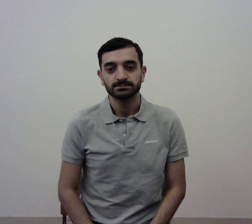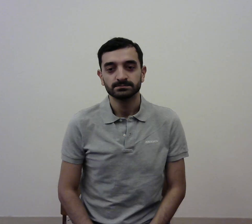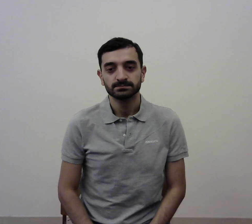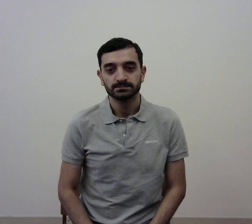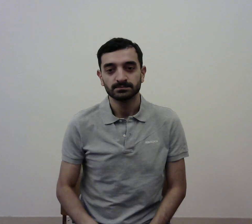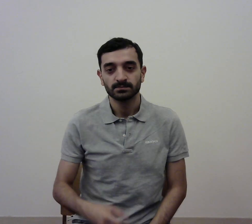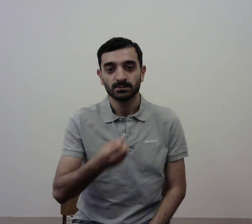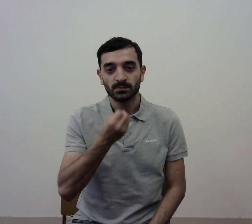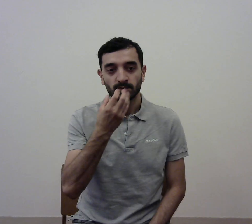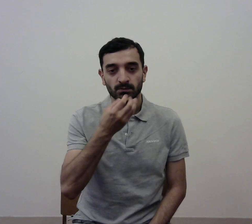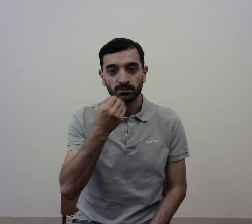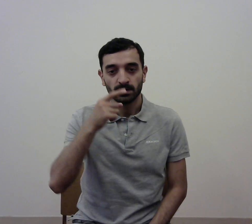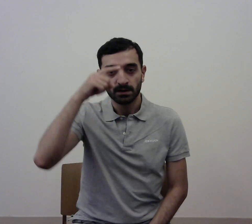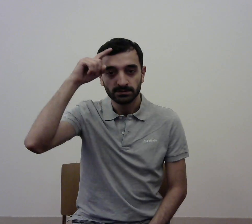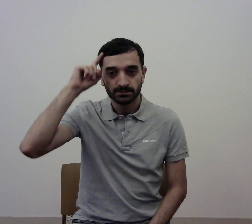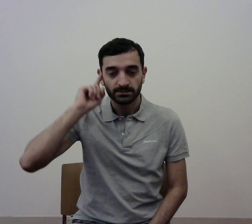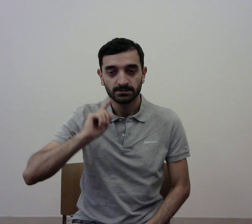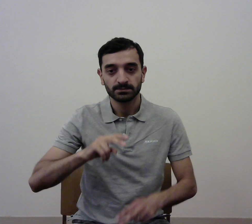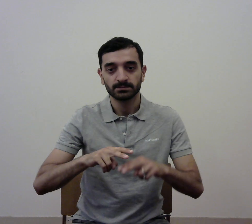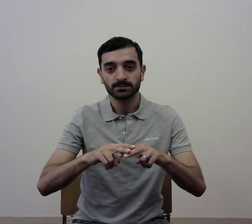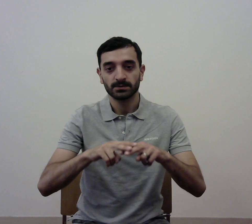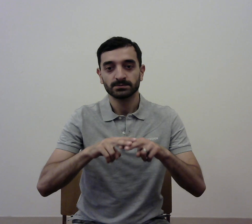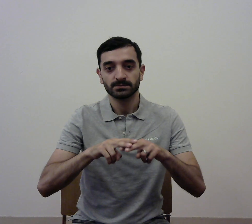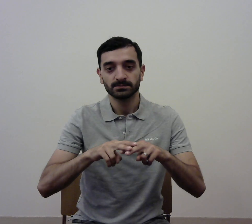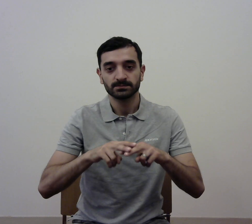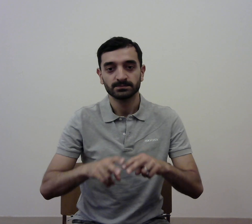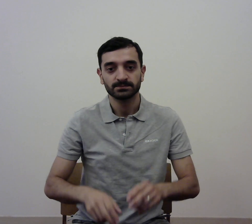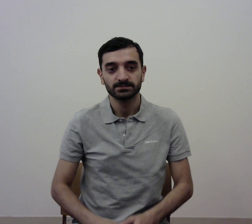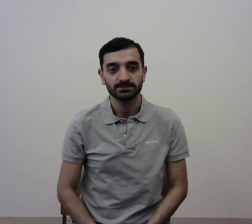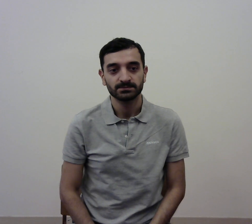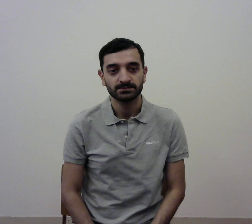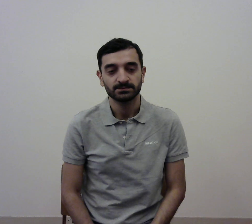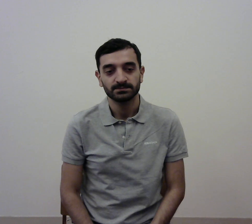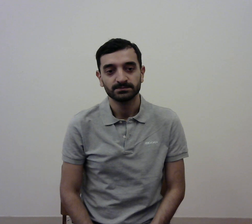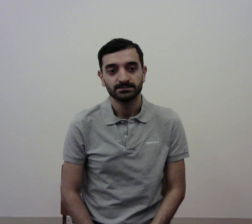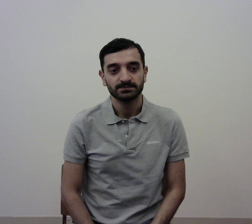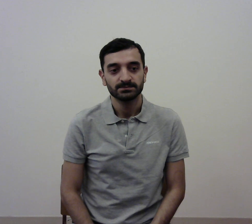Bakı Azərbaycanın paytaxtıdır